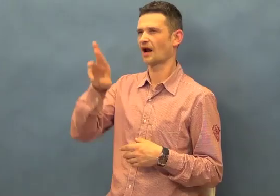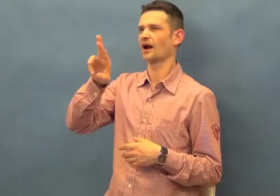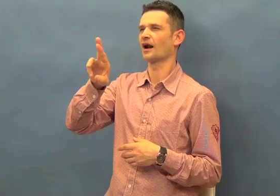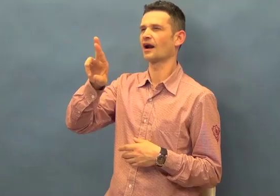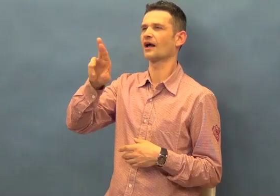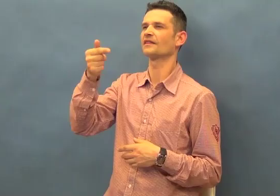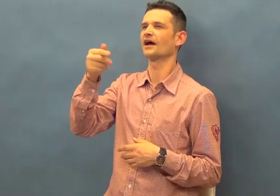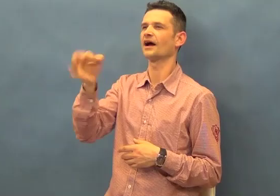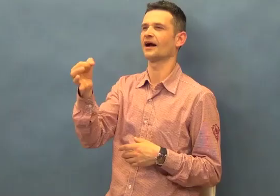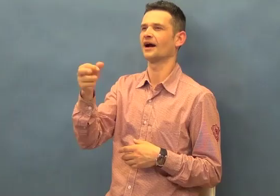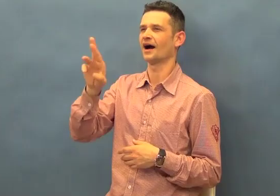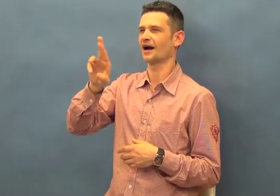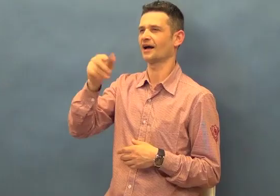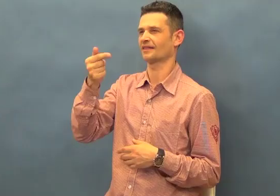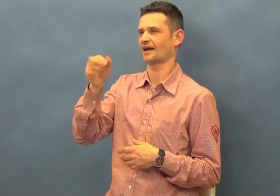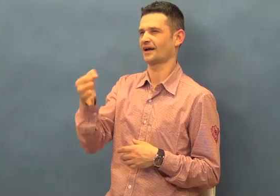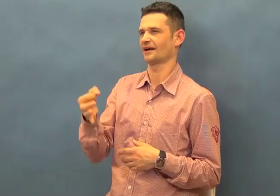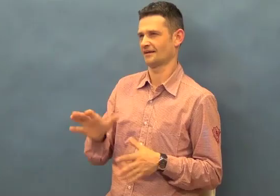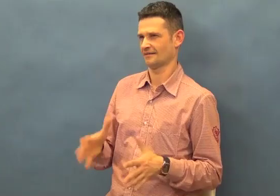RTG.